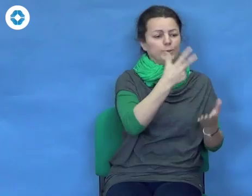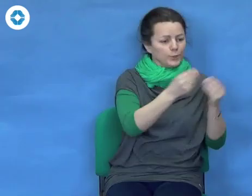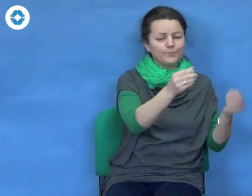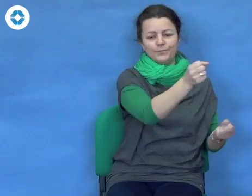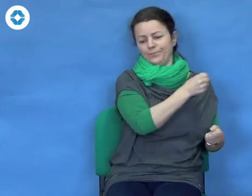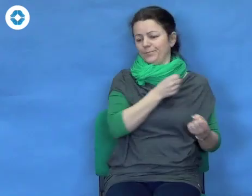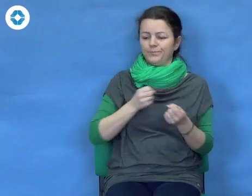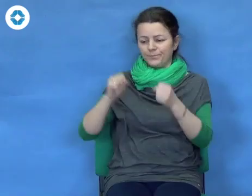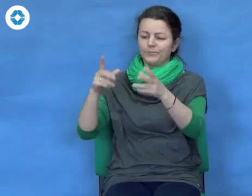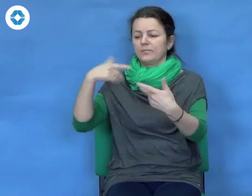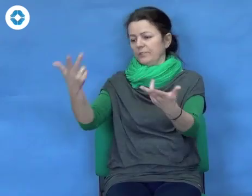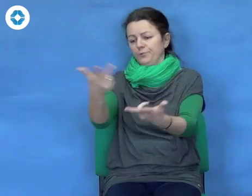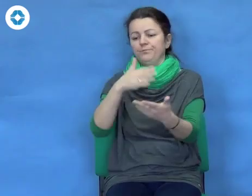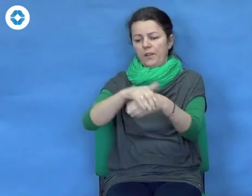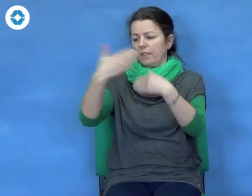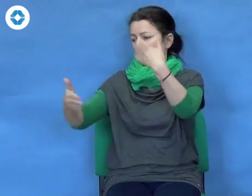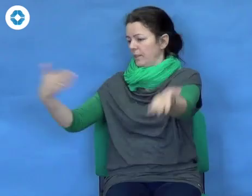Chłopiec wrócił do kolegów i rozdał im gruszki.